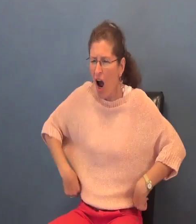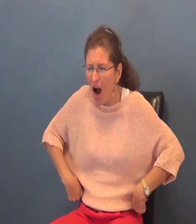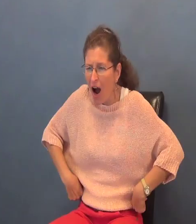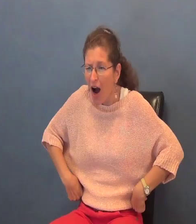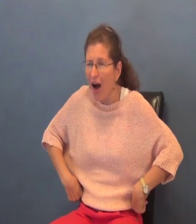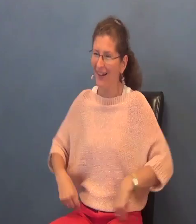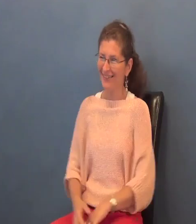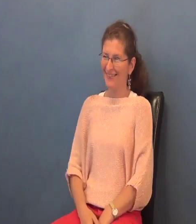Tata jest zaskoczony.